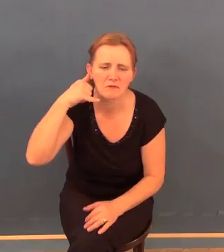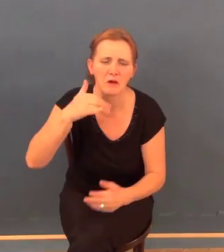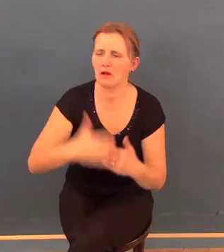Koniec.